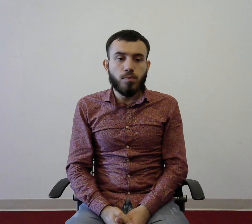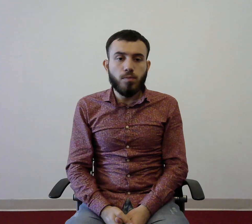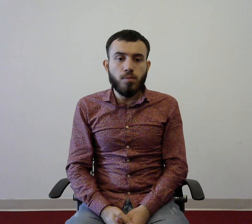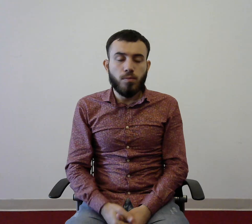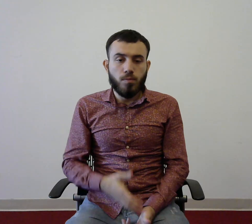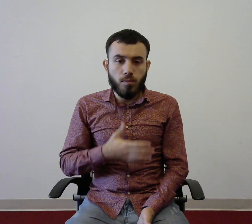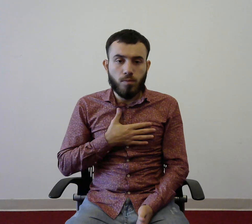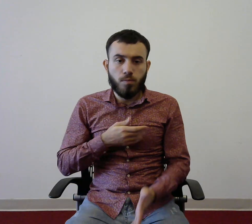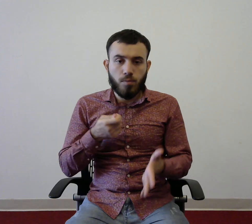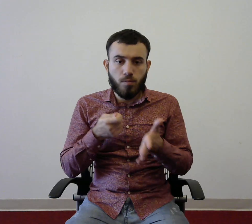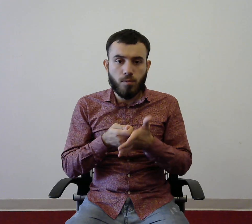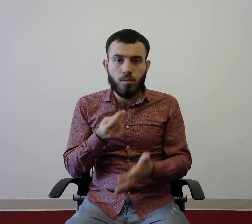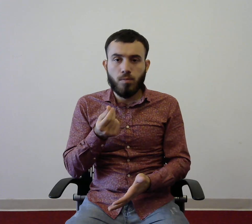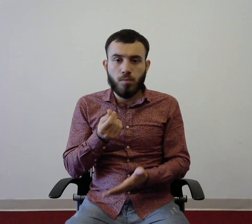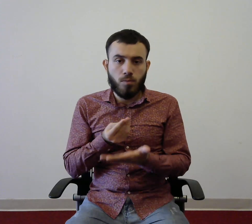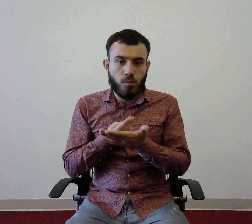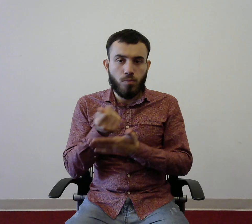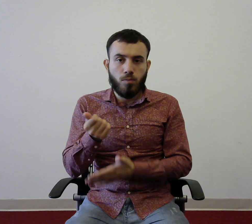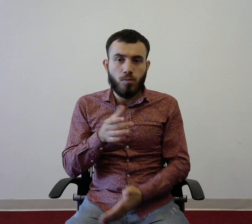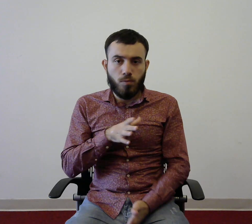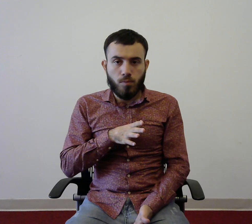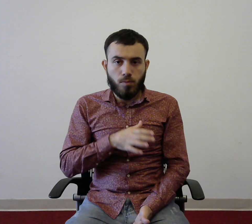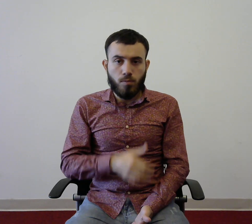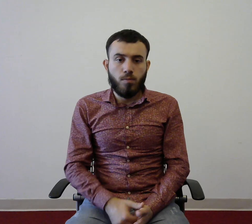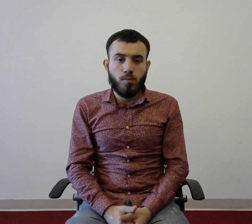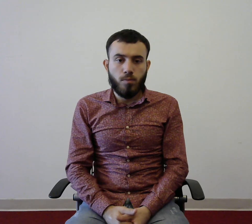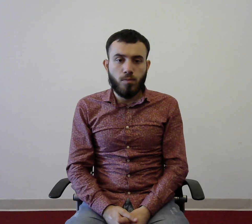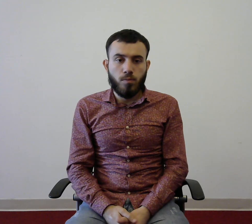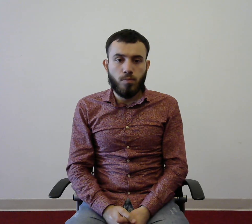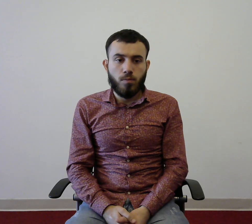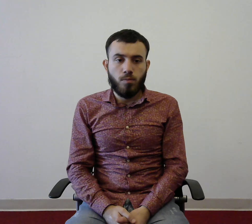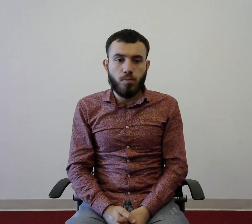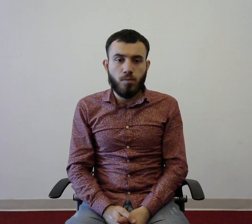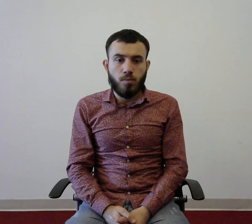Mən biletlərin pulunu ödəmişəm